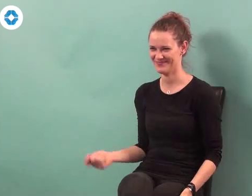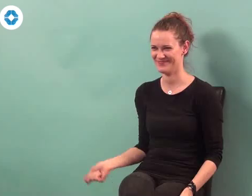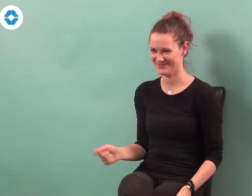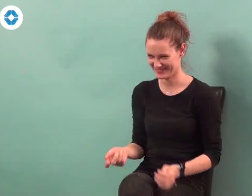No.